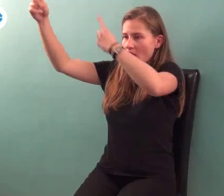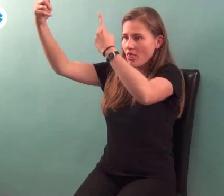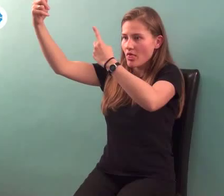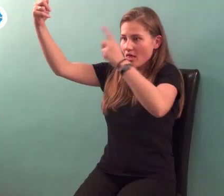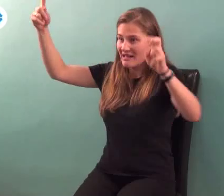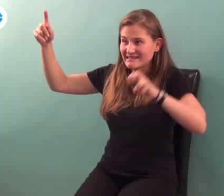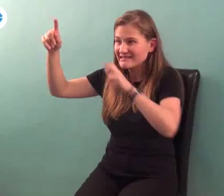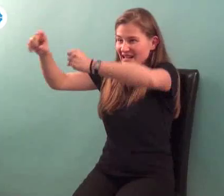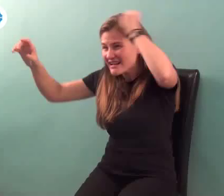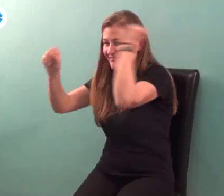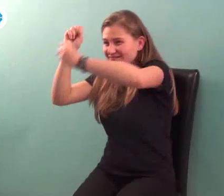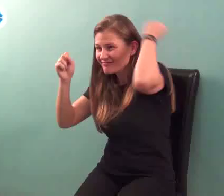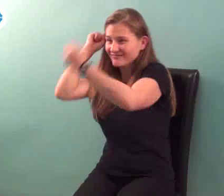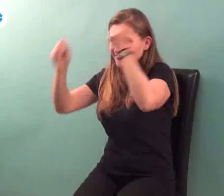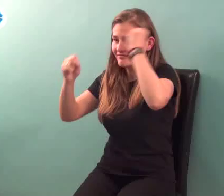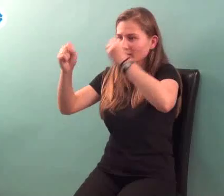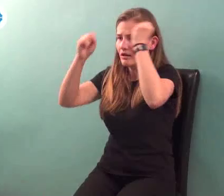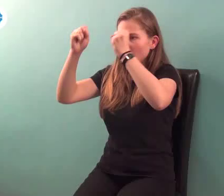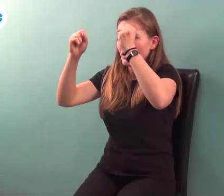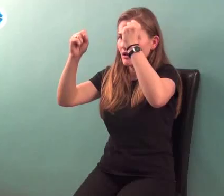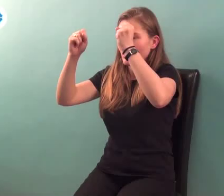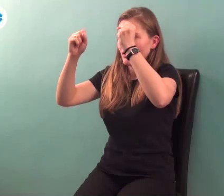Wchodzą na górę, walą.